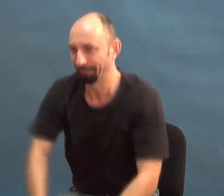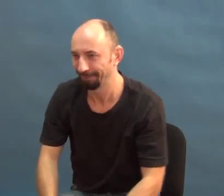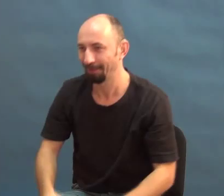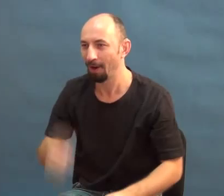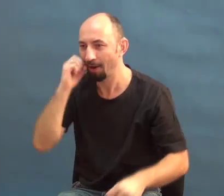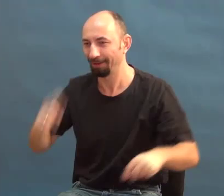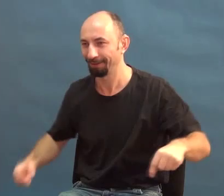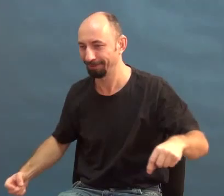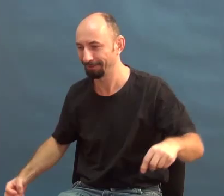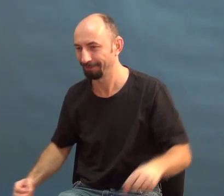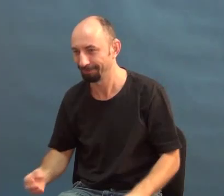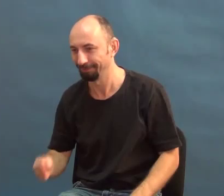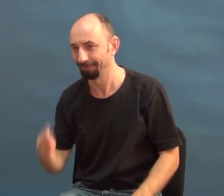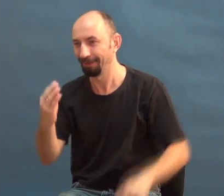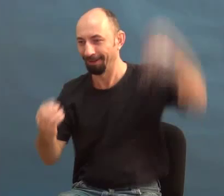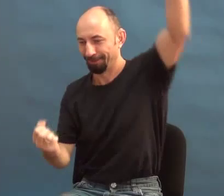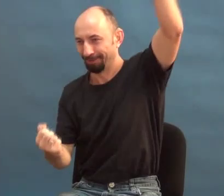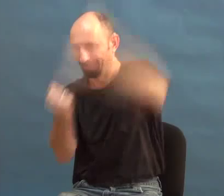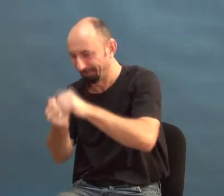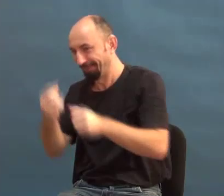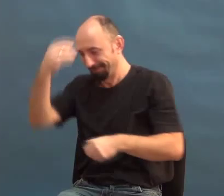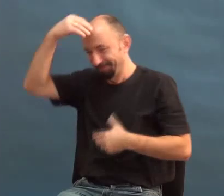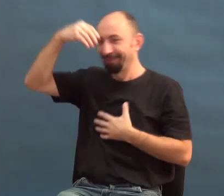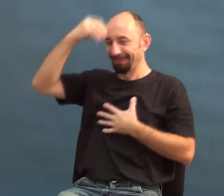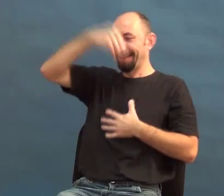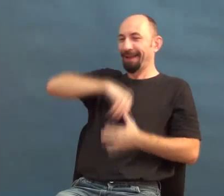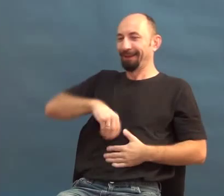Kot wchodzi na górę, kula uderza kota i wpada mu do brzucha.